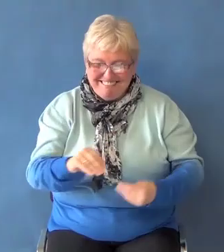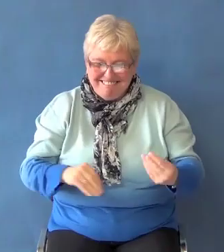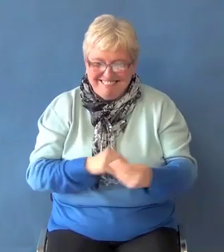Jest inaczej.